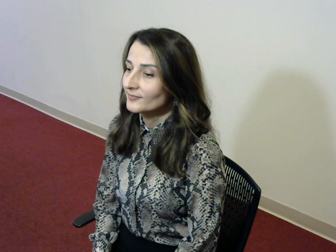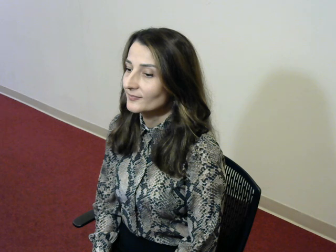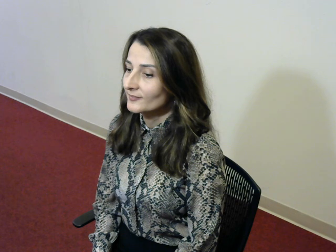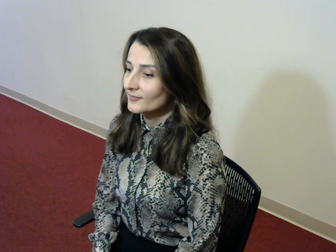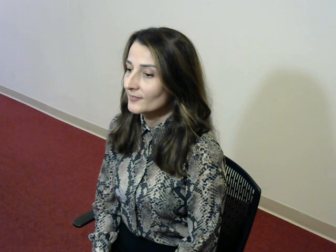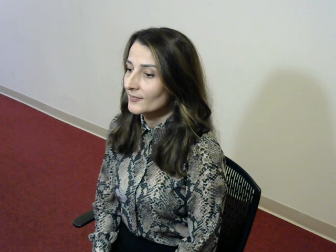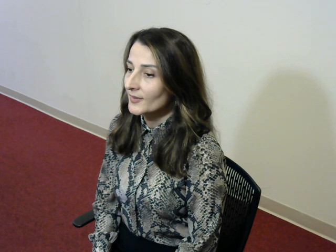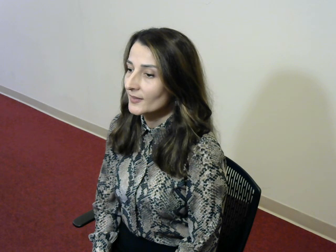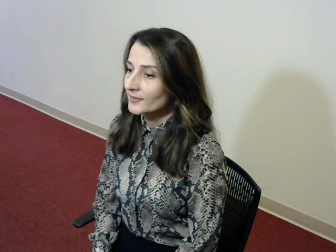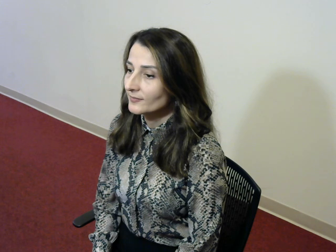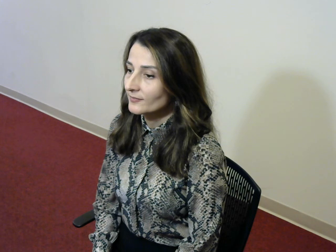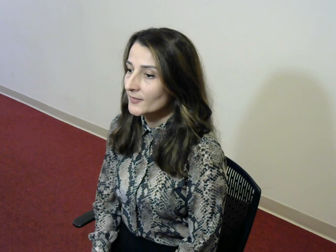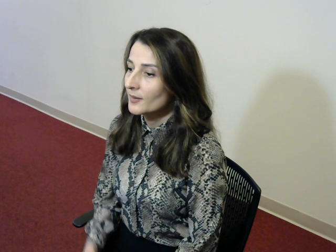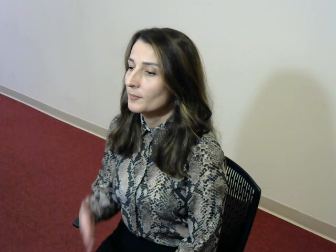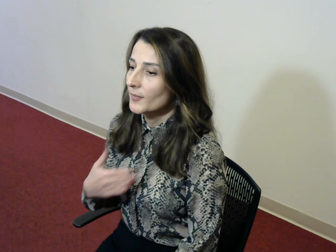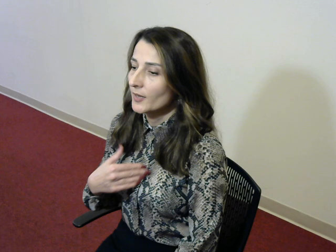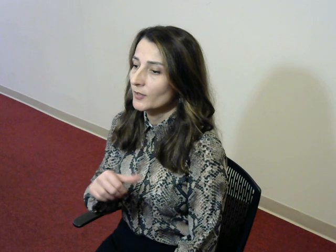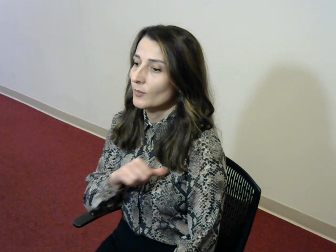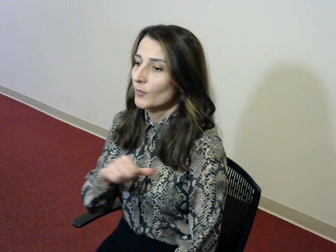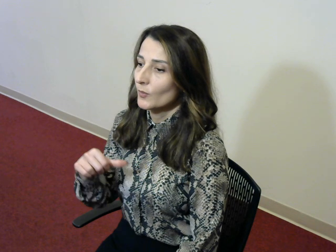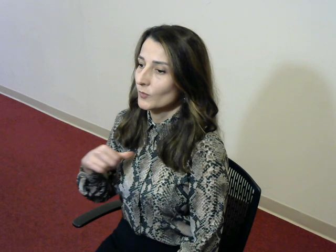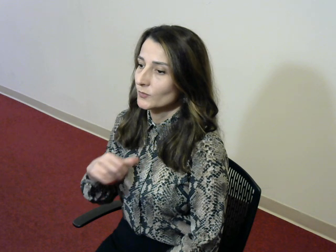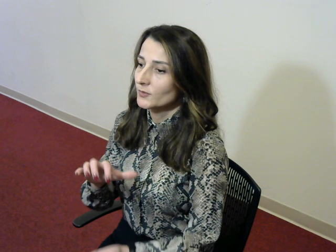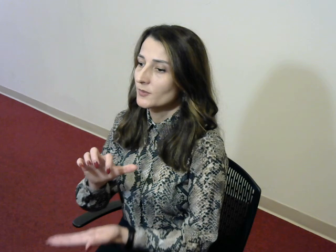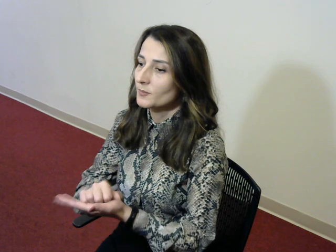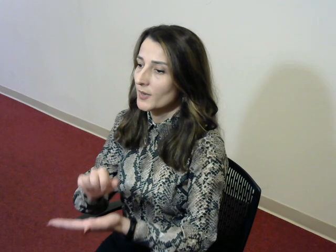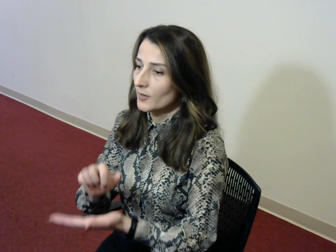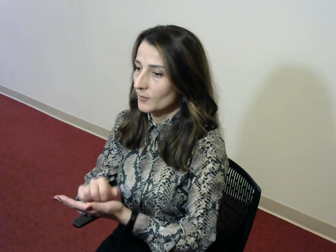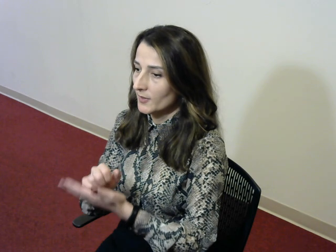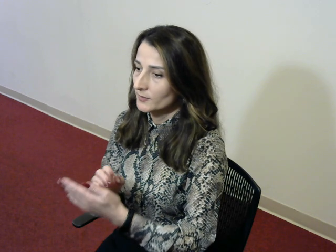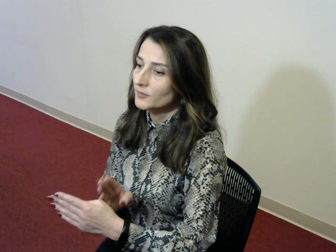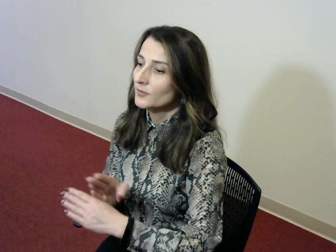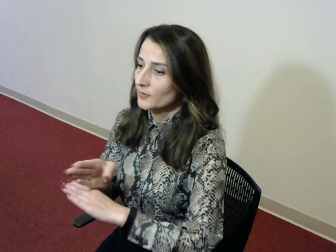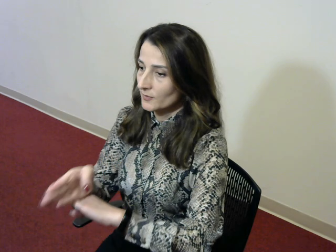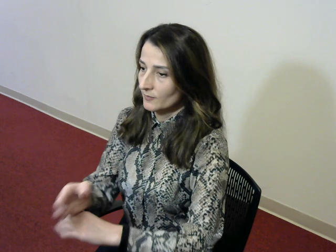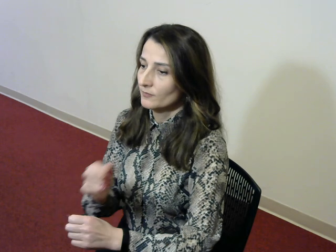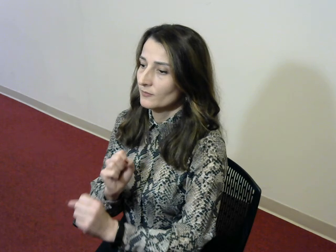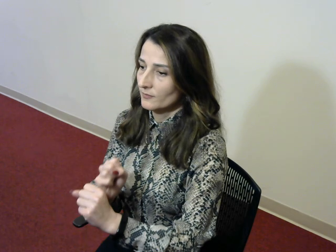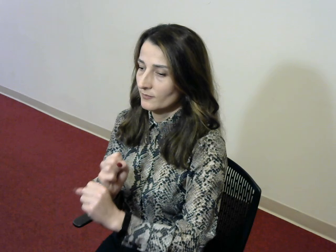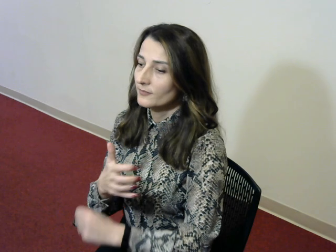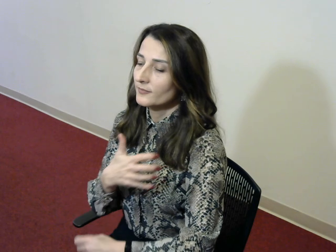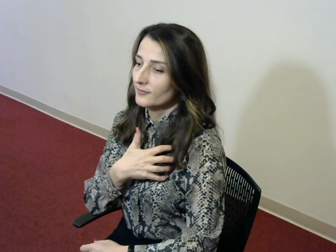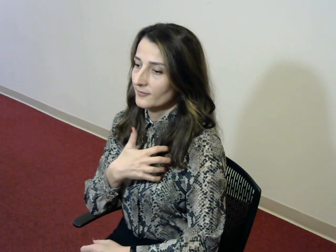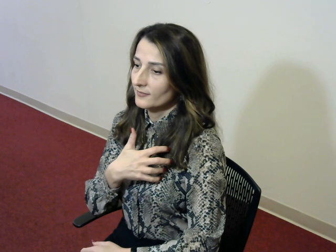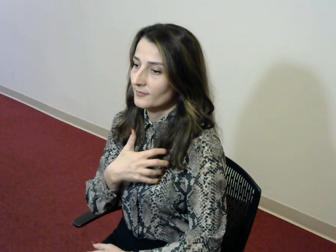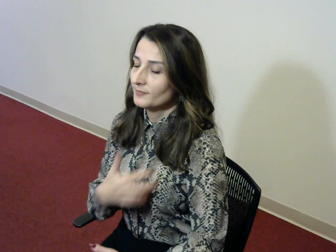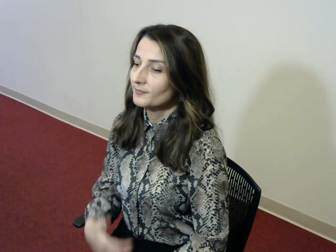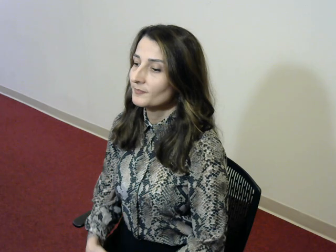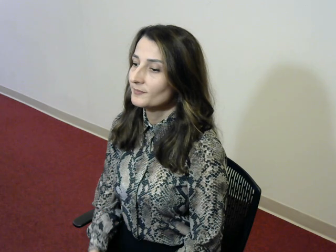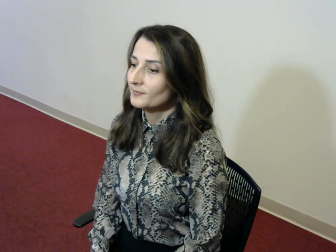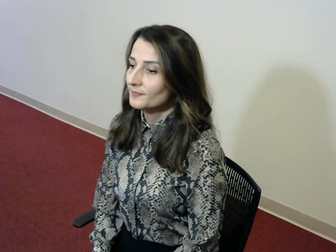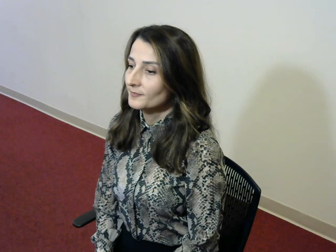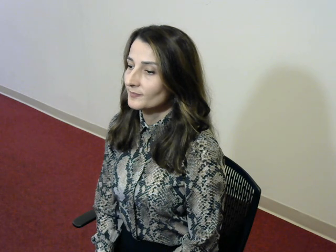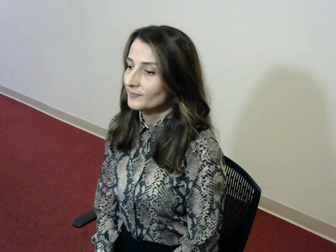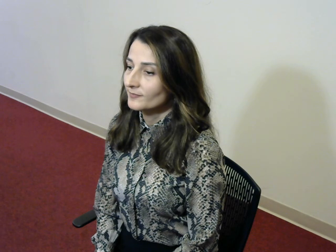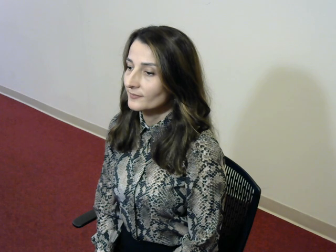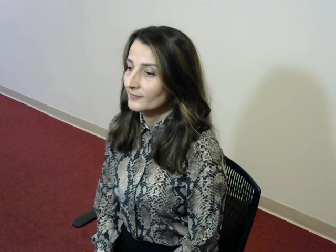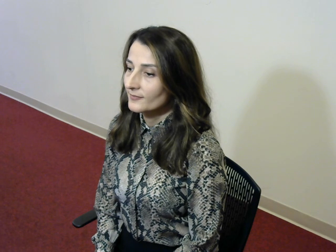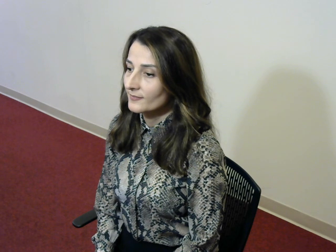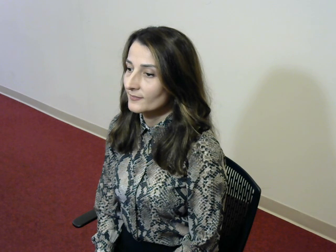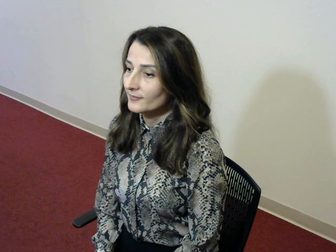Mən özünüməşğulluğa müraciət etmək istəyirəm